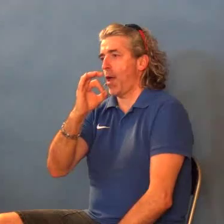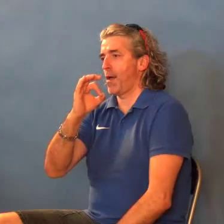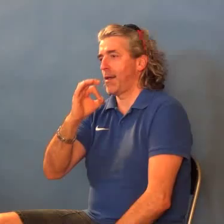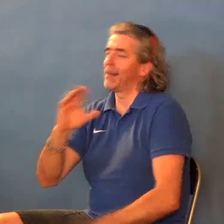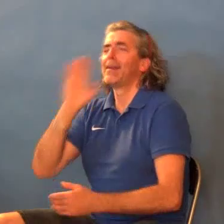Zawołali go.